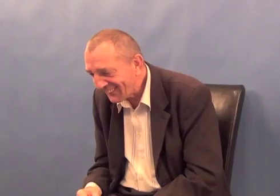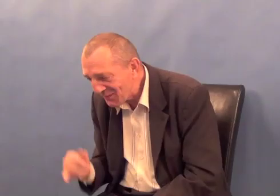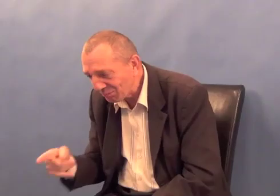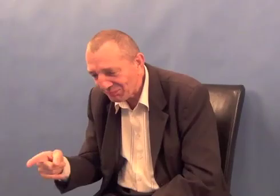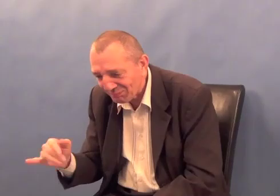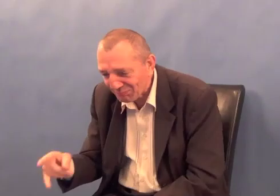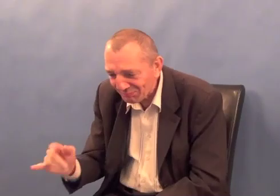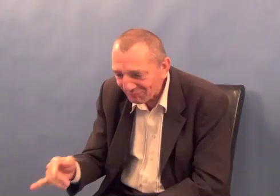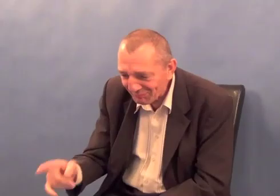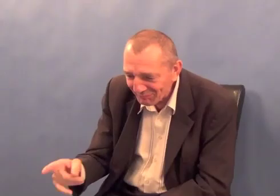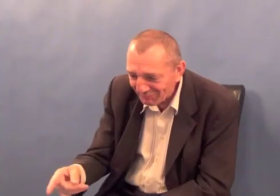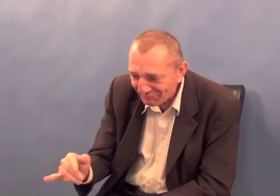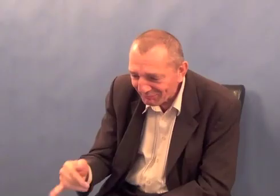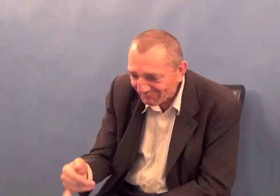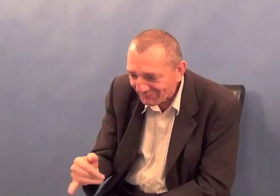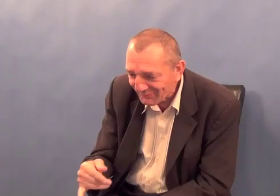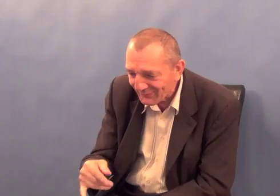Nie można, tego nie można, tego nie można, tego nie można.